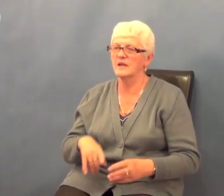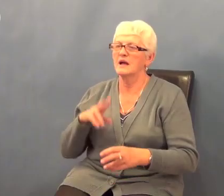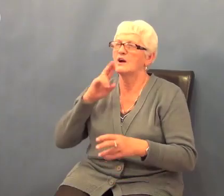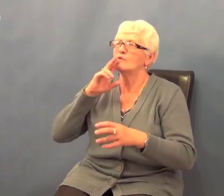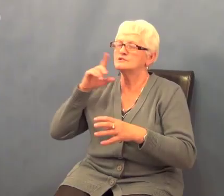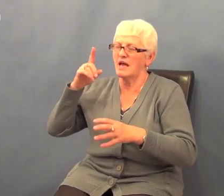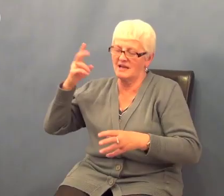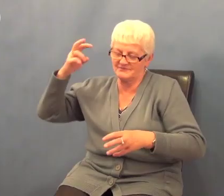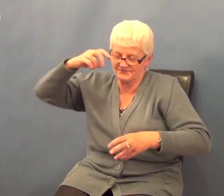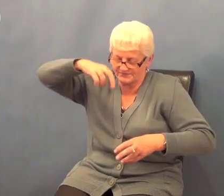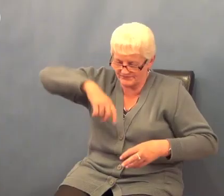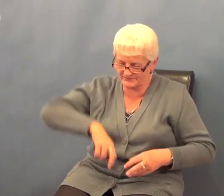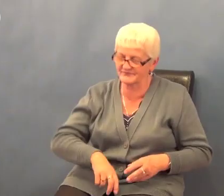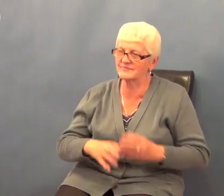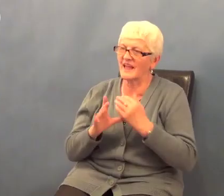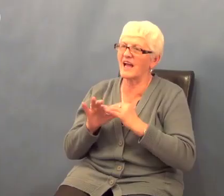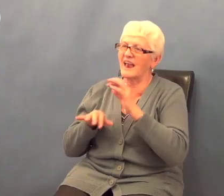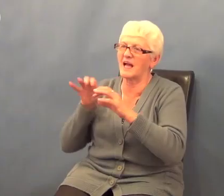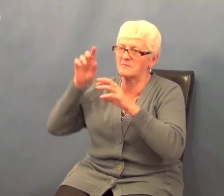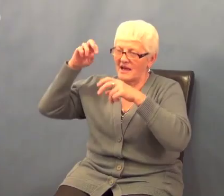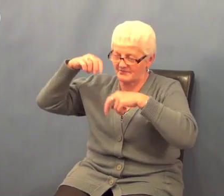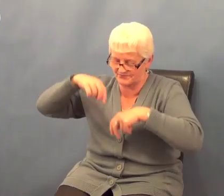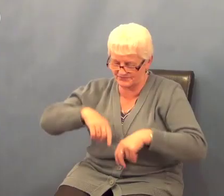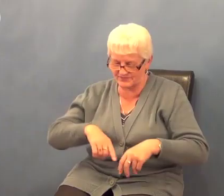Na górze są gruszki, ktoś schodzi na dół drabiną.